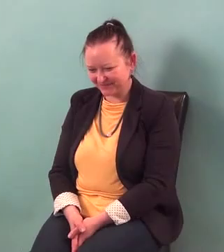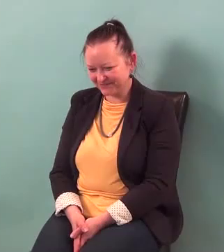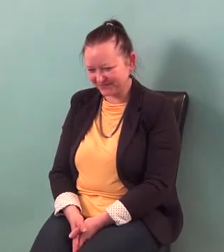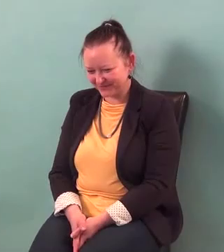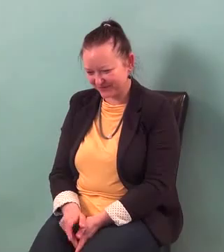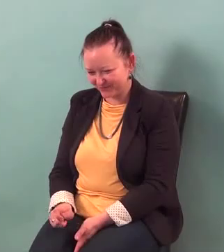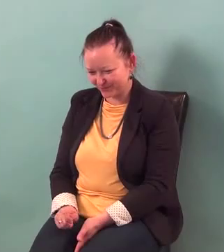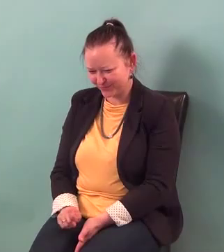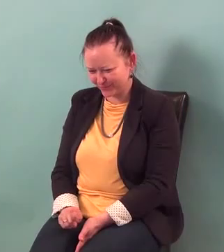Budzik.